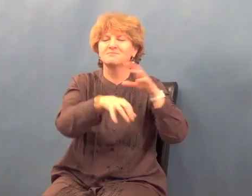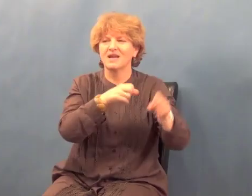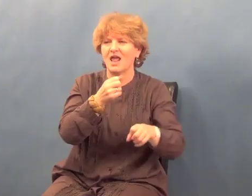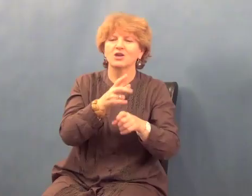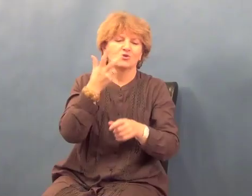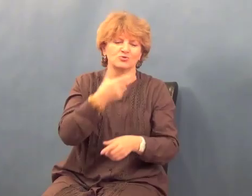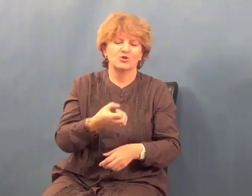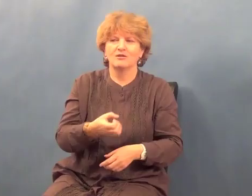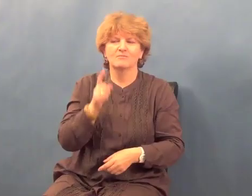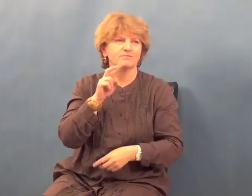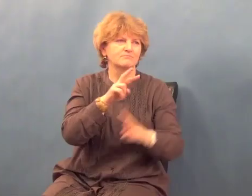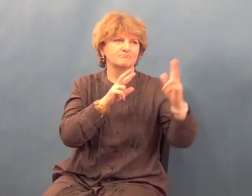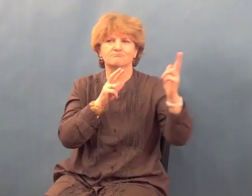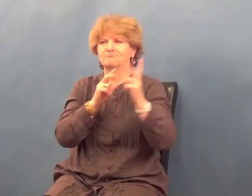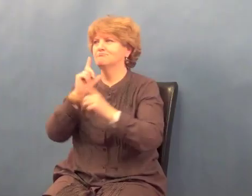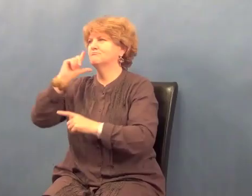Trzej chłopcy trzymają gruszki w rękach, przechodzą i odchodzą.